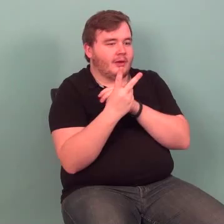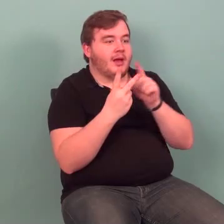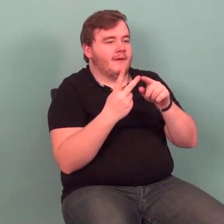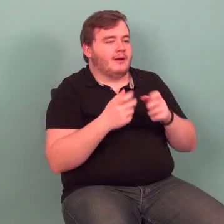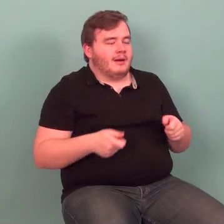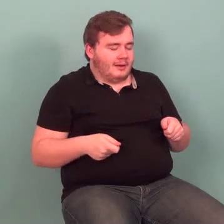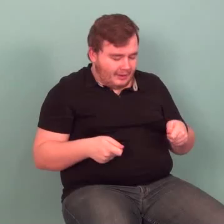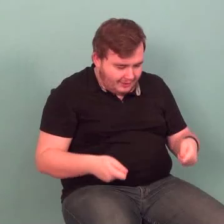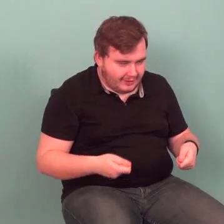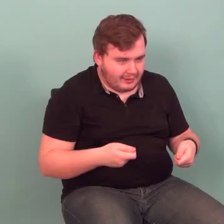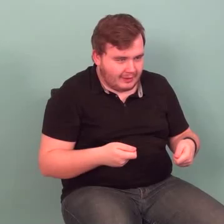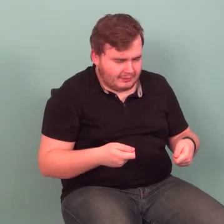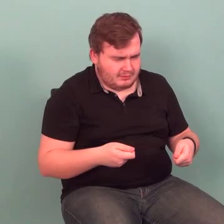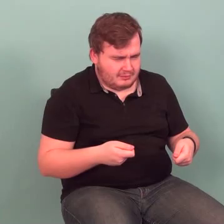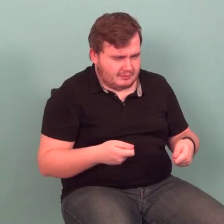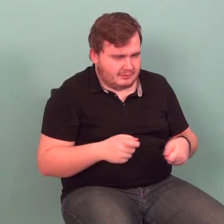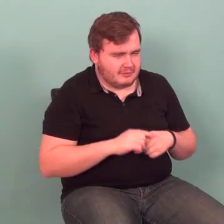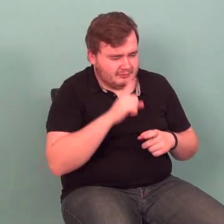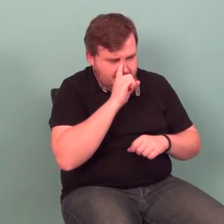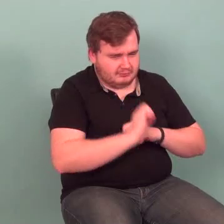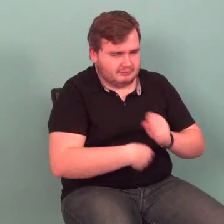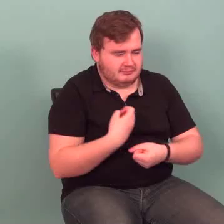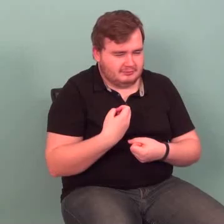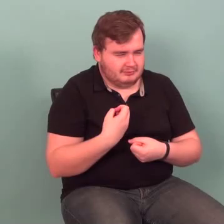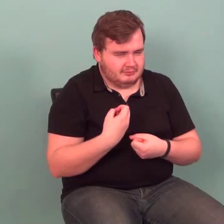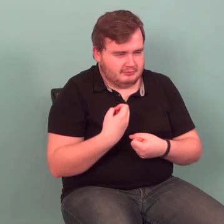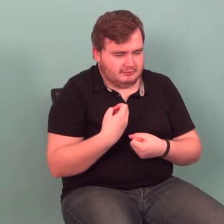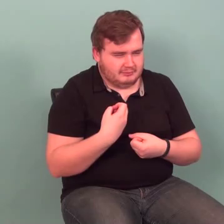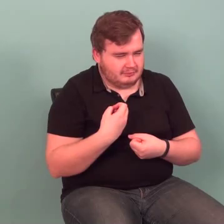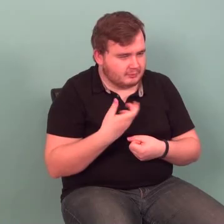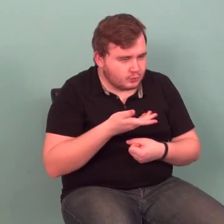Mężczyzna podchodzi do drugiego kosza i dziwi się, zastanawia.